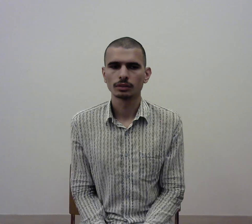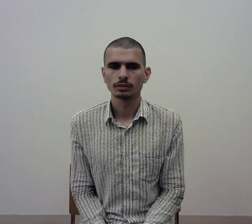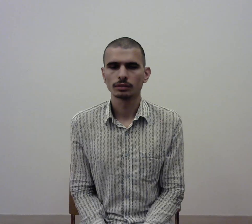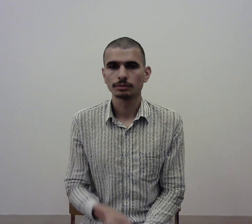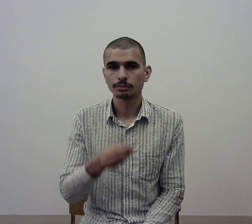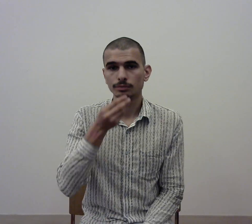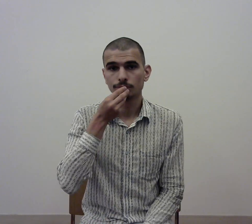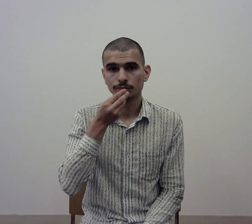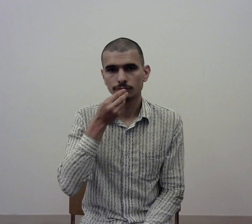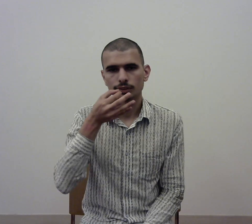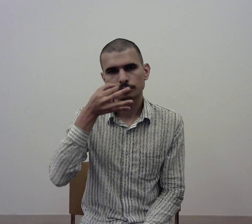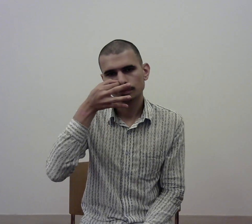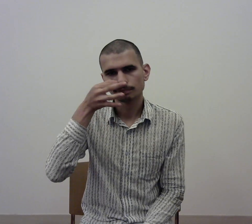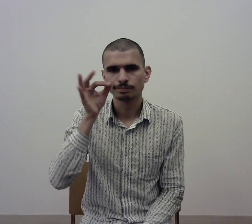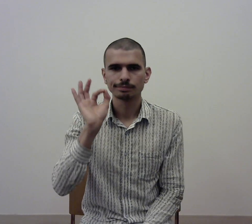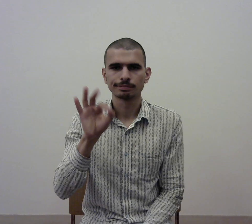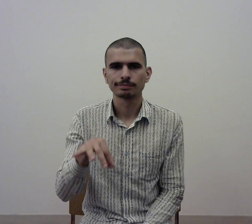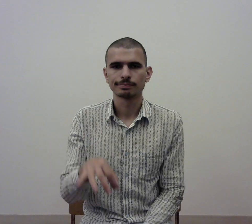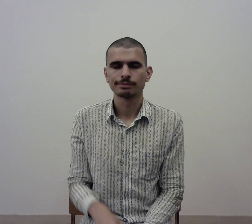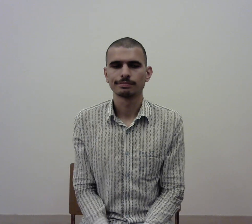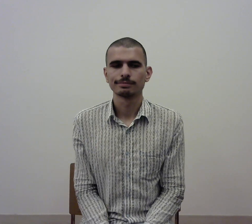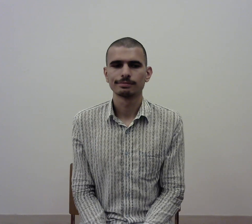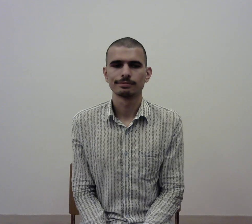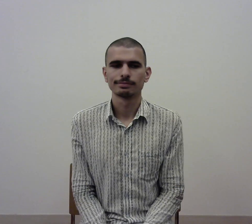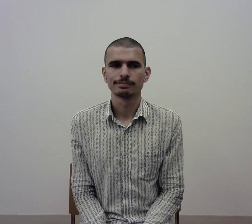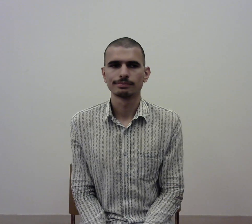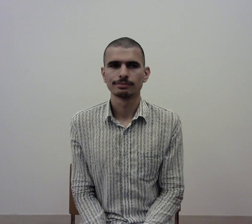Yemək dadlı idi